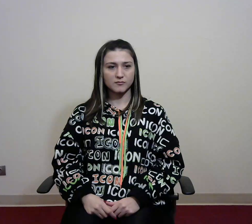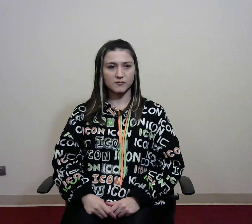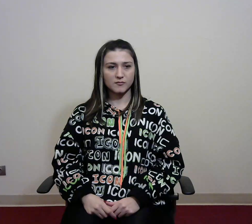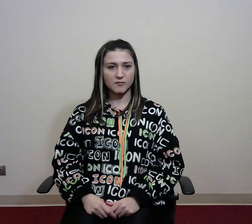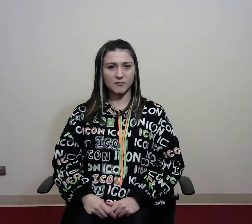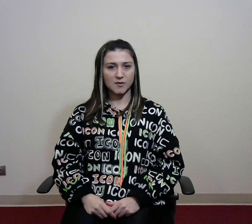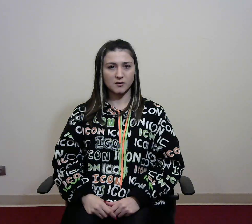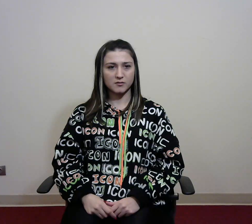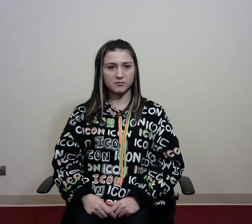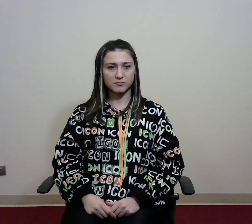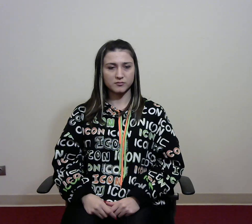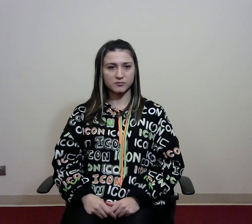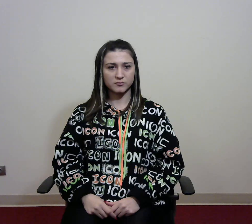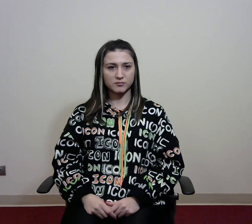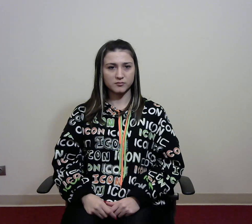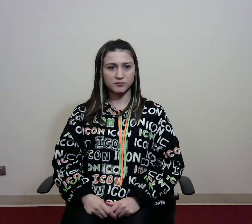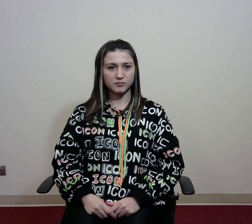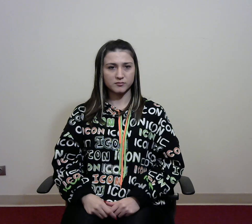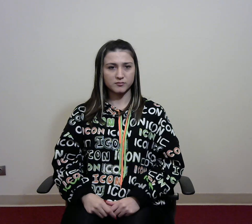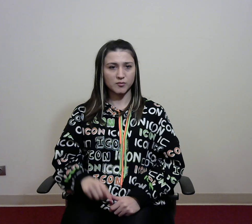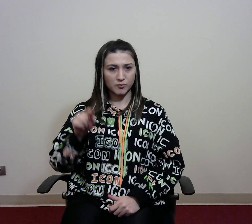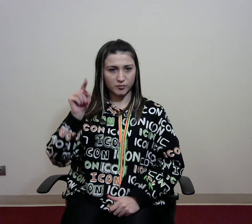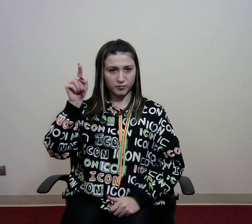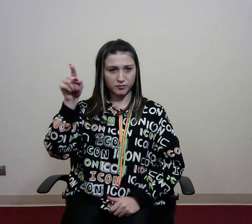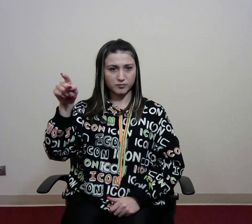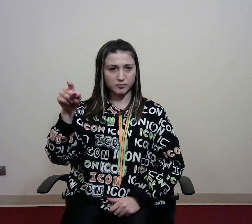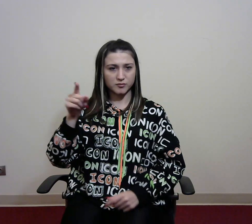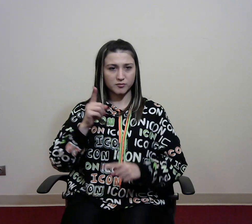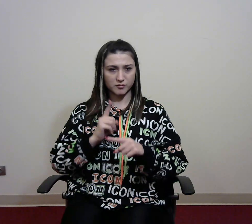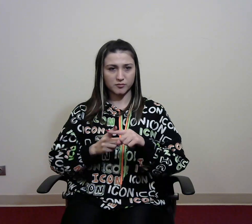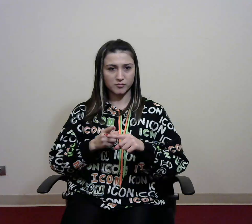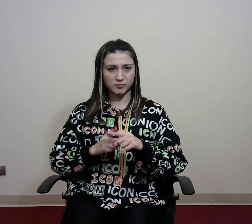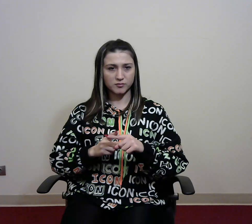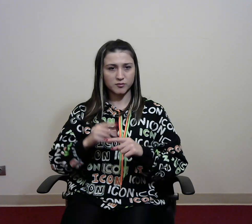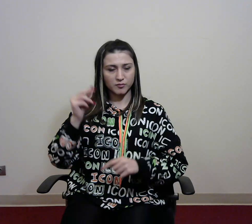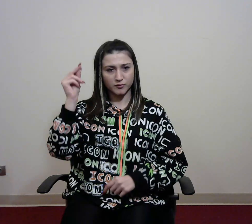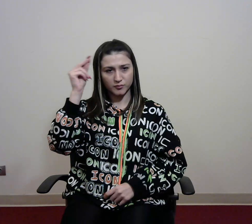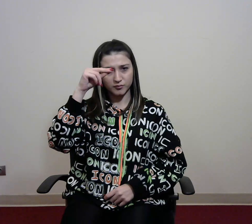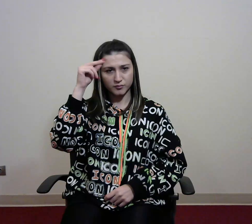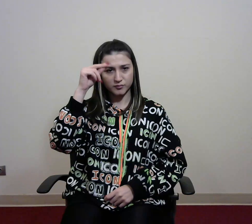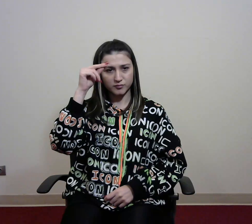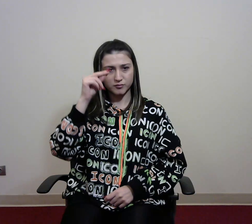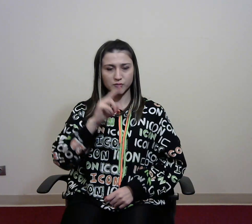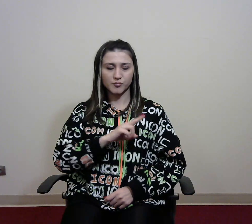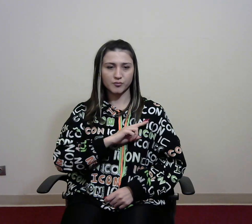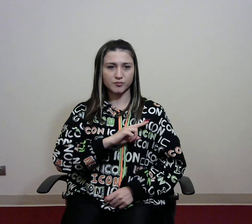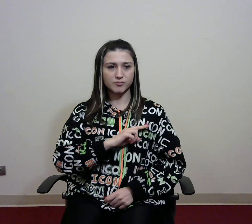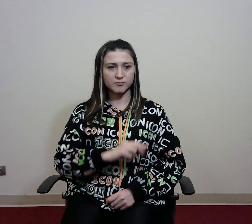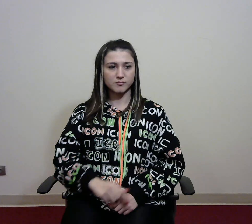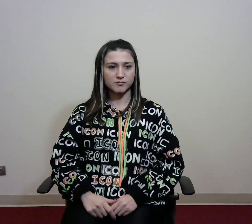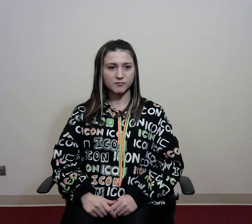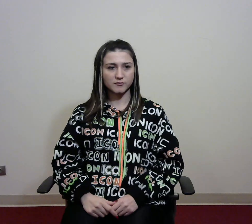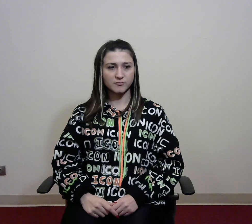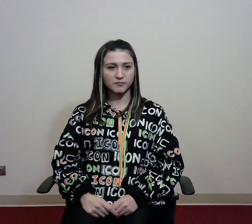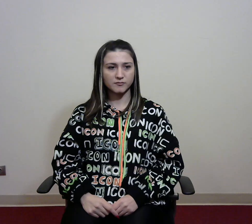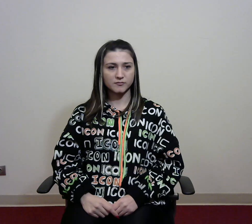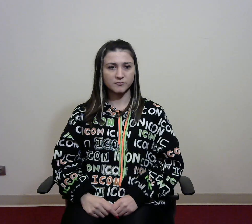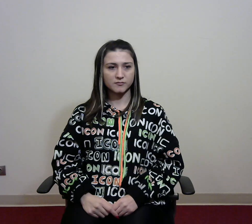O riyazi dərsləri sevir